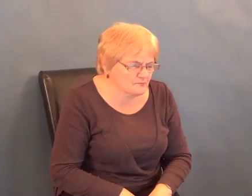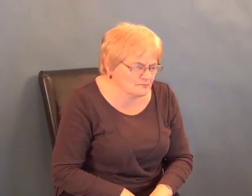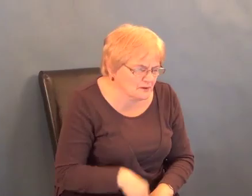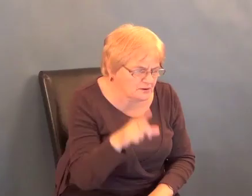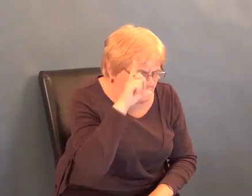Jesteś matoł.